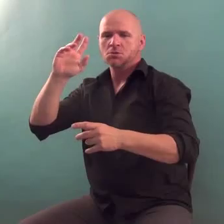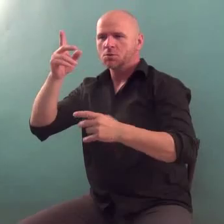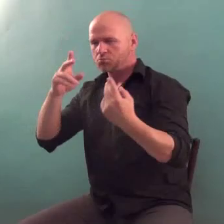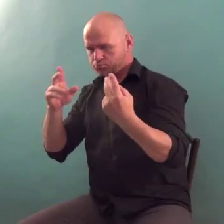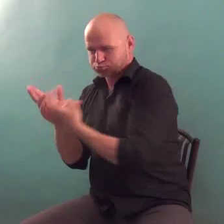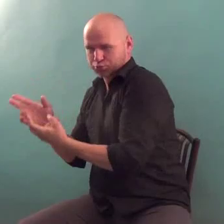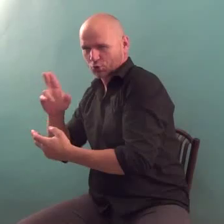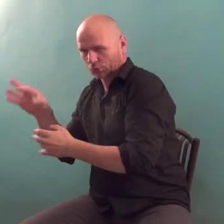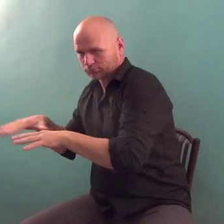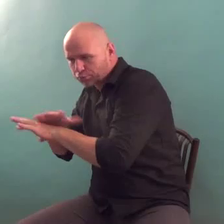Kot upada na ziemię.